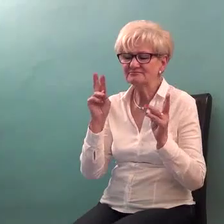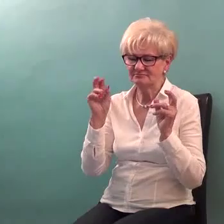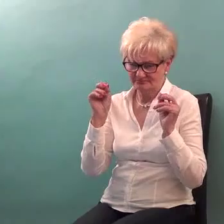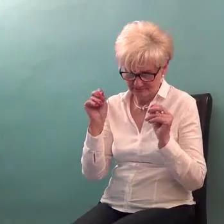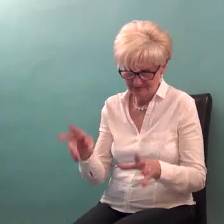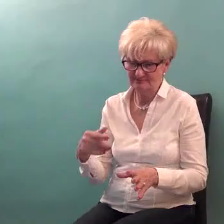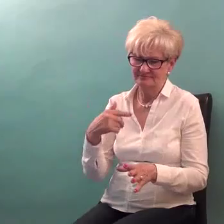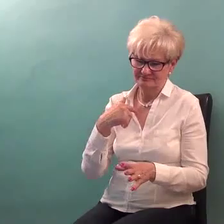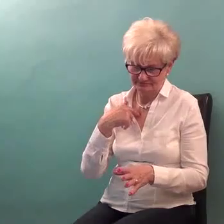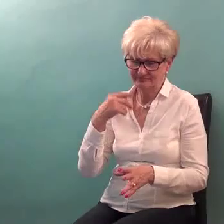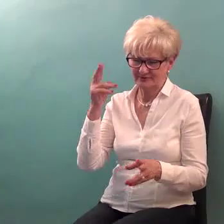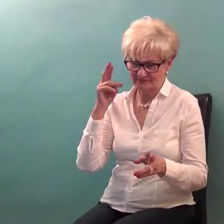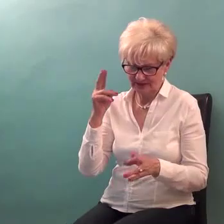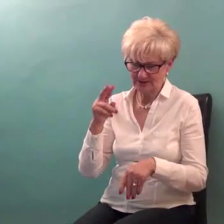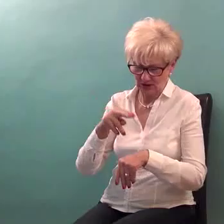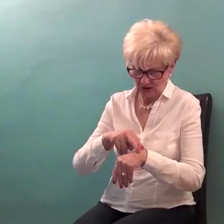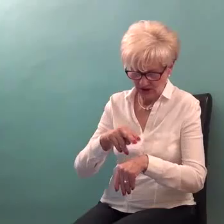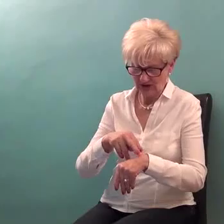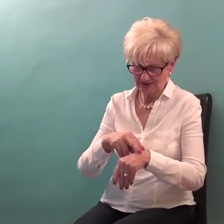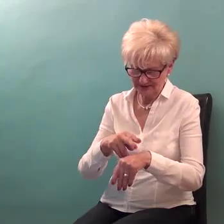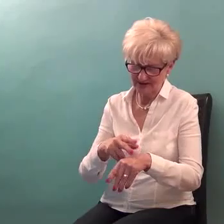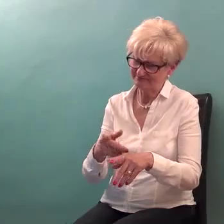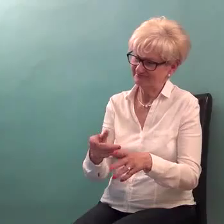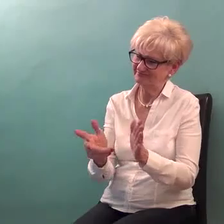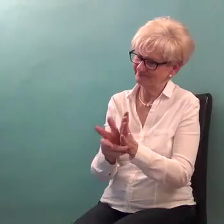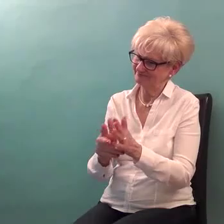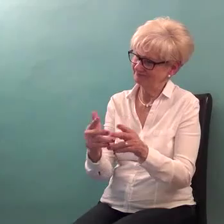Tak, ja idę do fryzjera na godzinę osiemnastą trzydzieści.